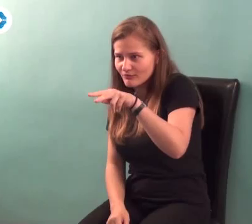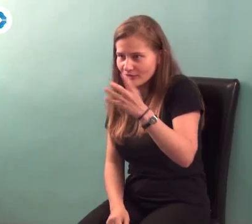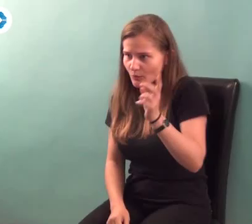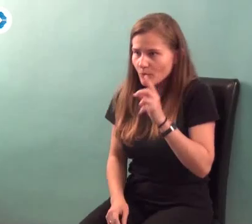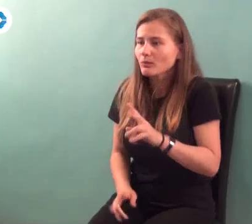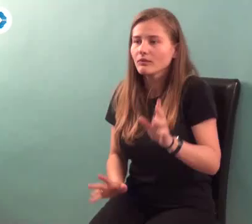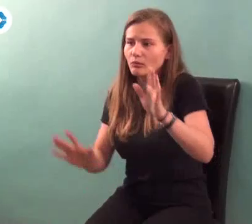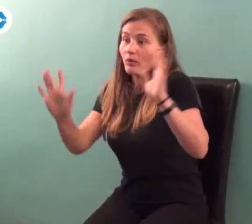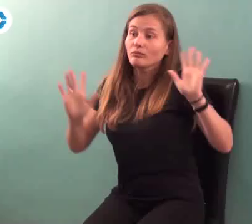A ten facet jest przestraszony.